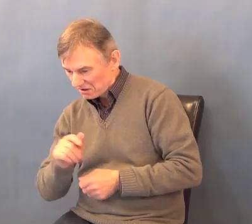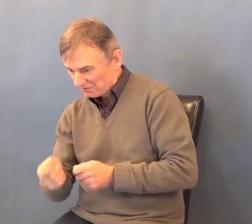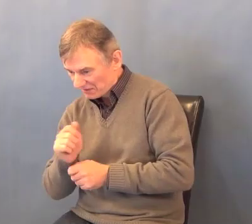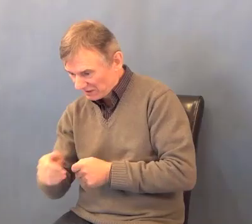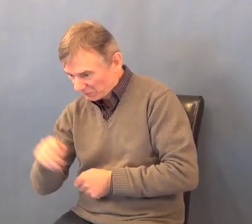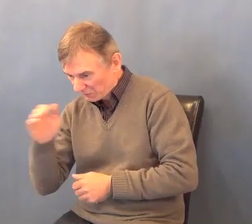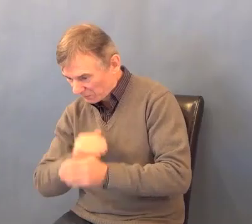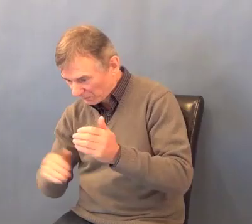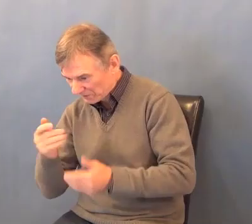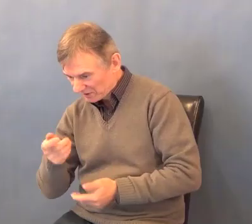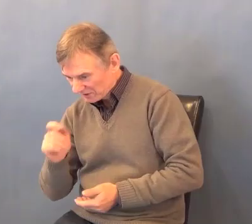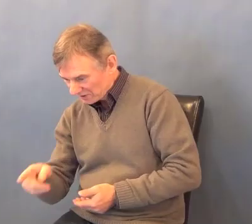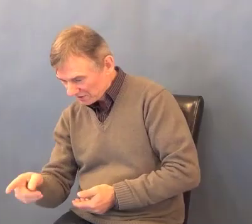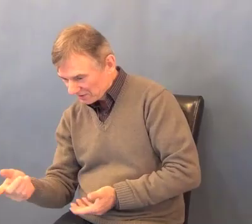Może można łowić w górach.